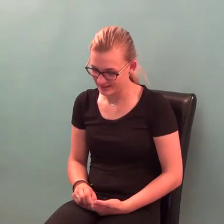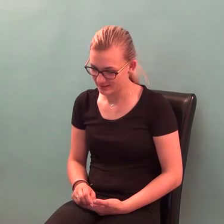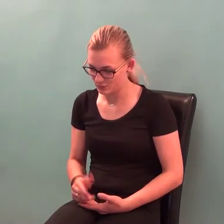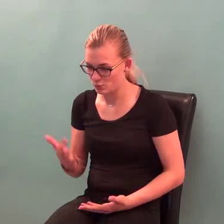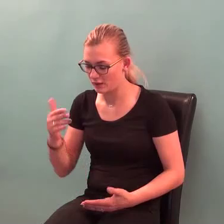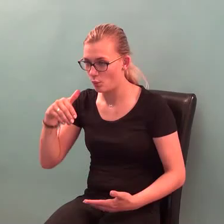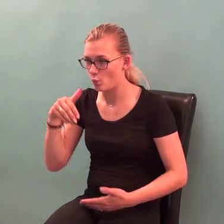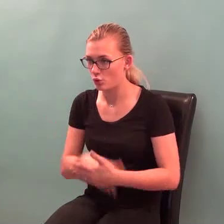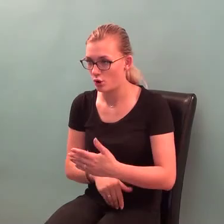Łatwo jest się utopić.